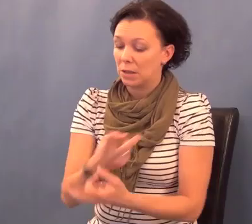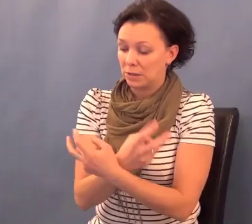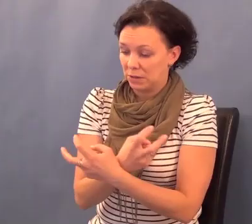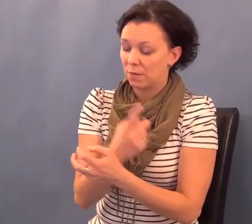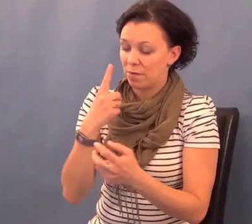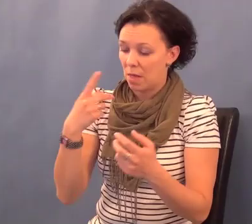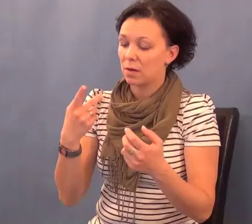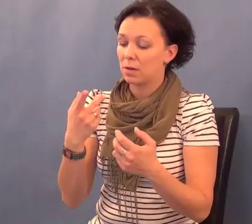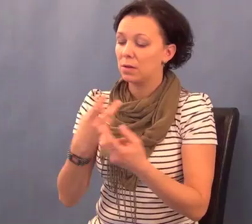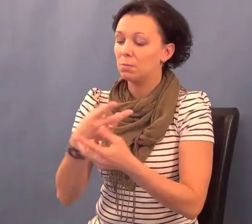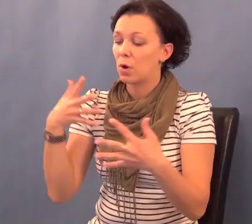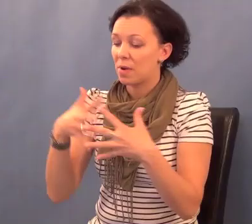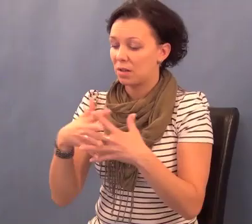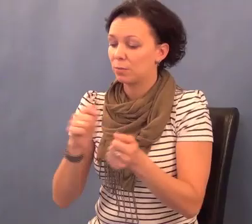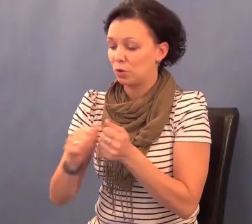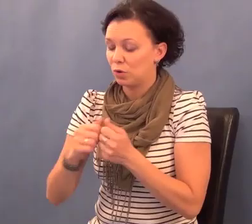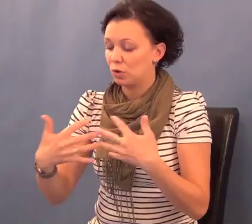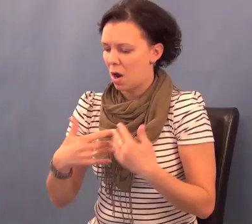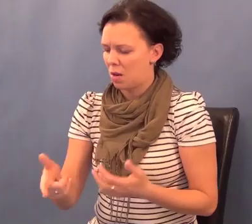Ten szkielet to wiem, że od promieniowania można zniszczyć sobie organizm.